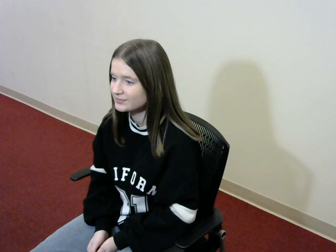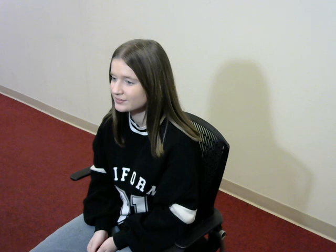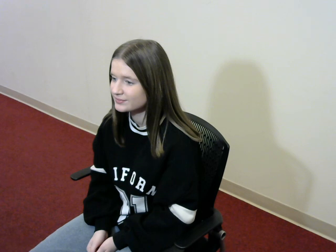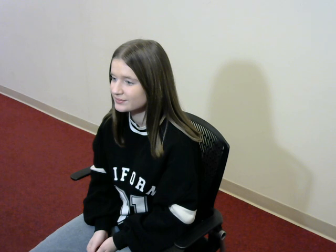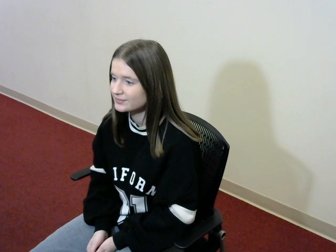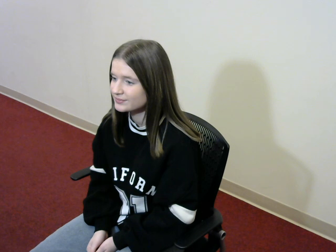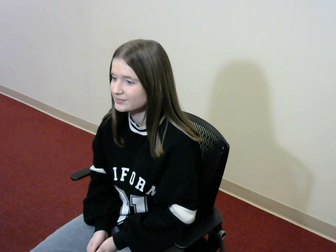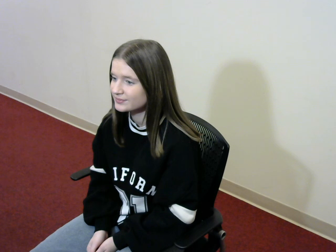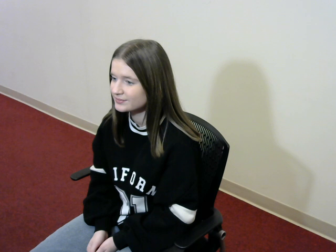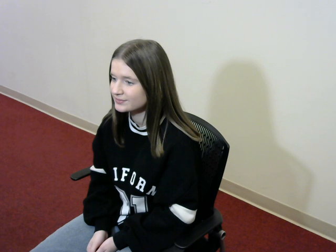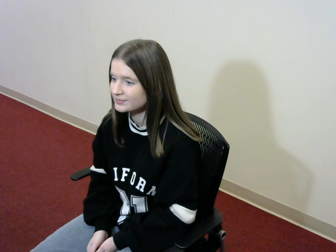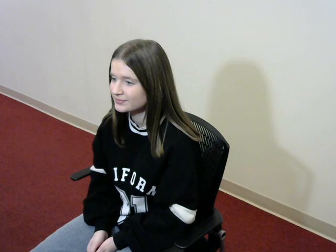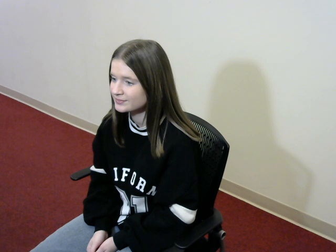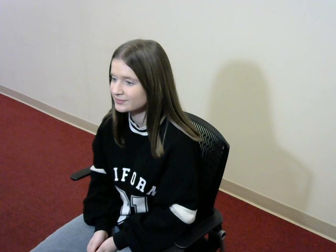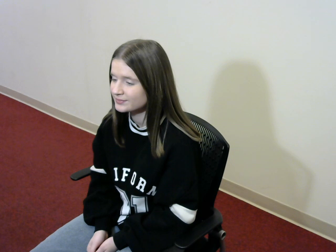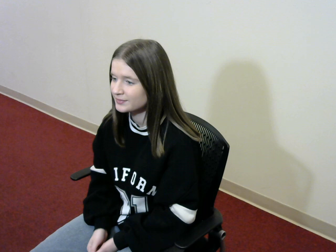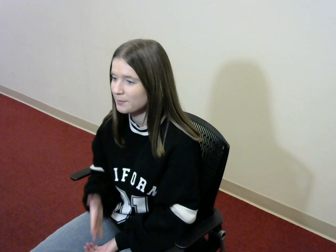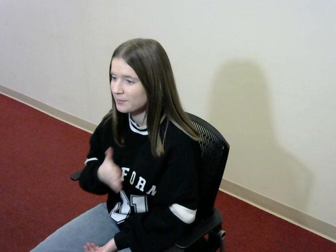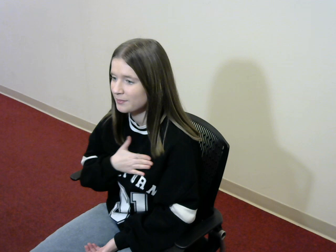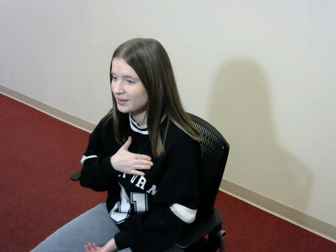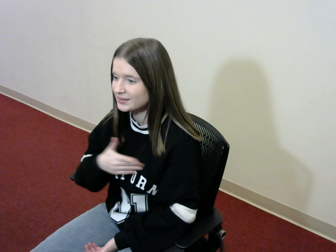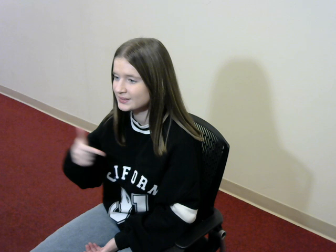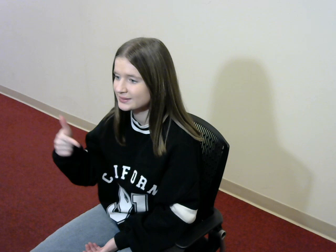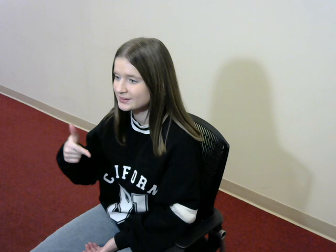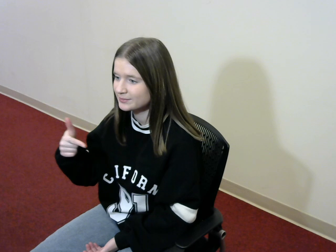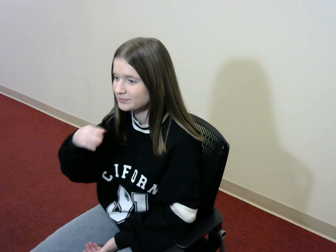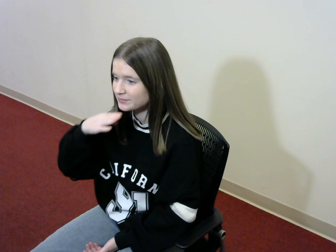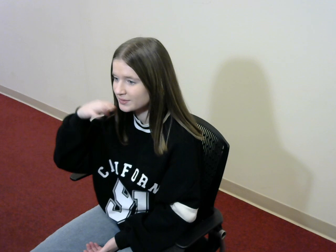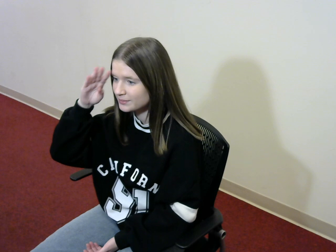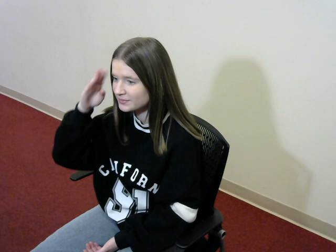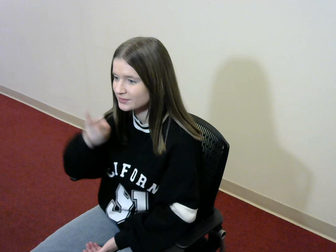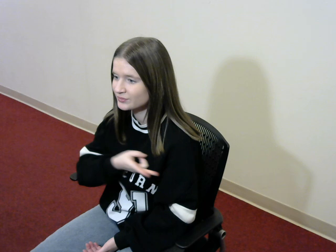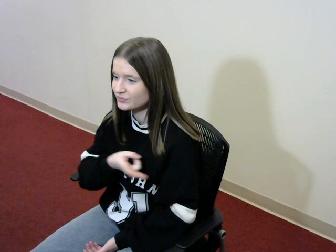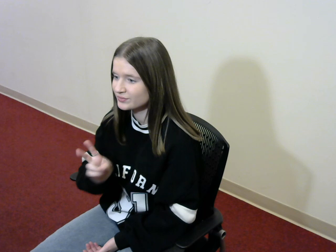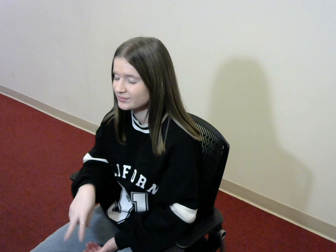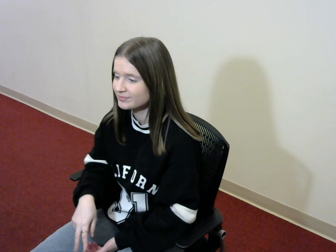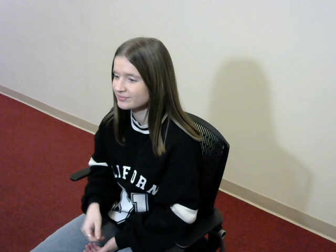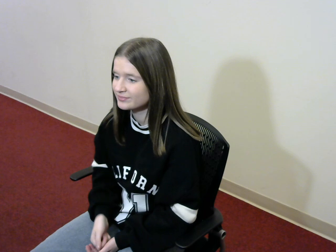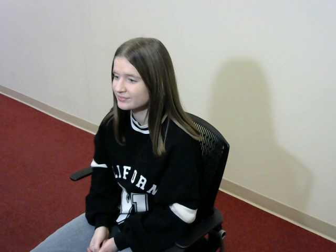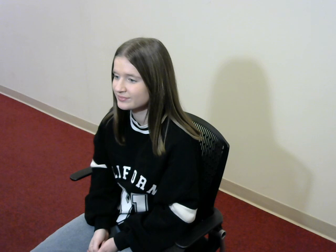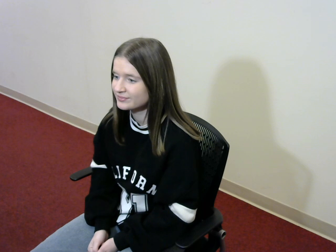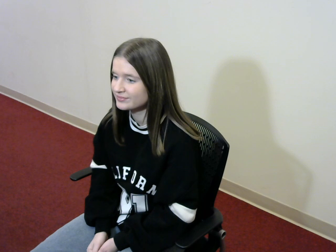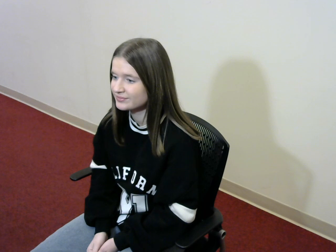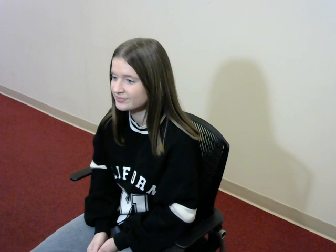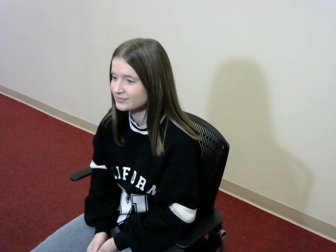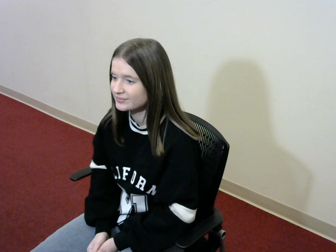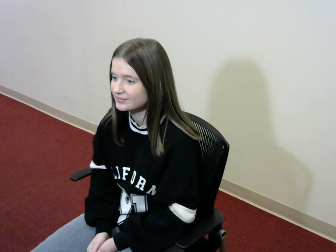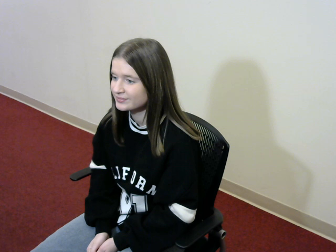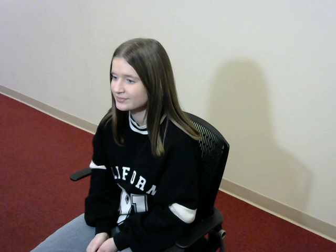Mənim qayınatam rəhmətə gedib